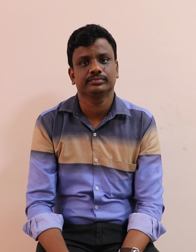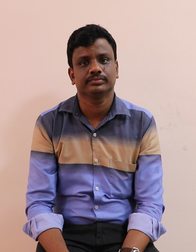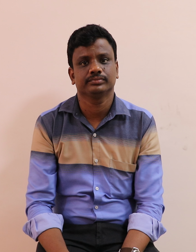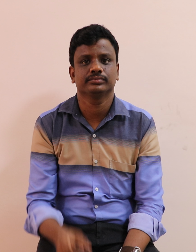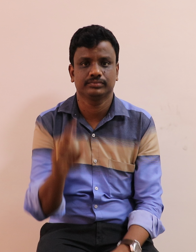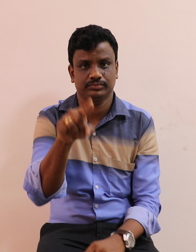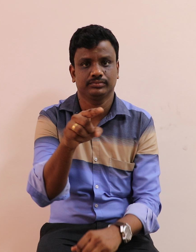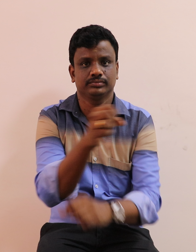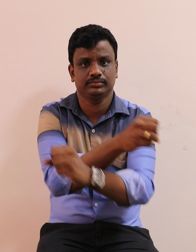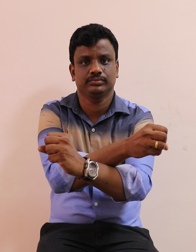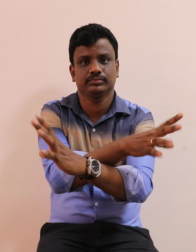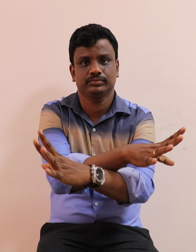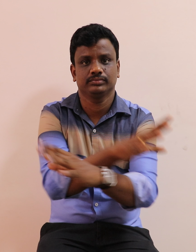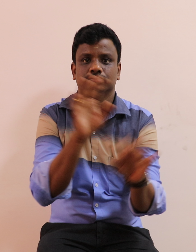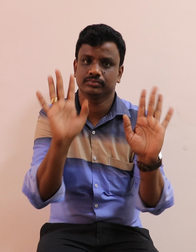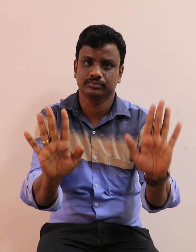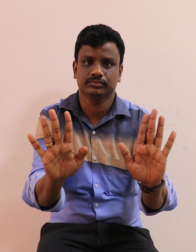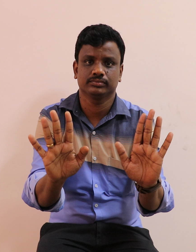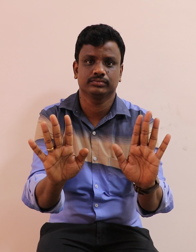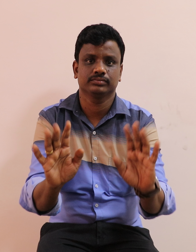are you free today